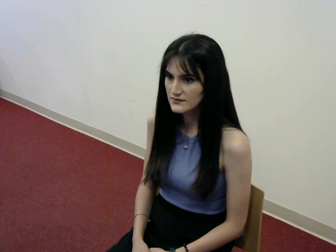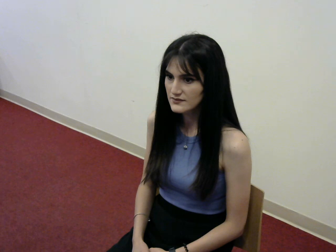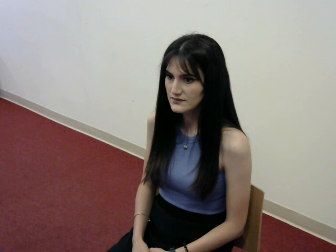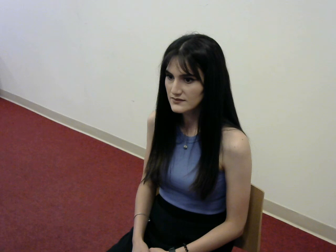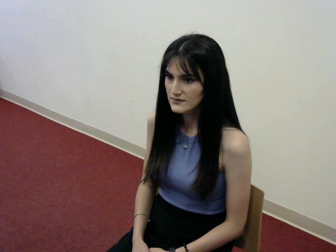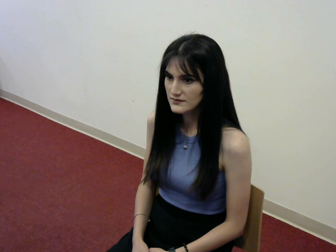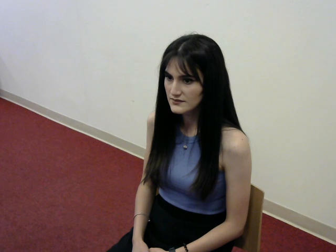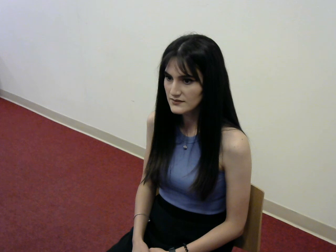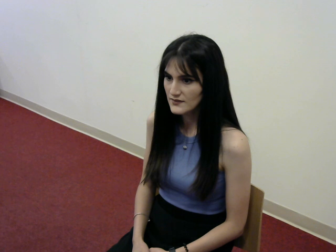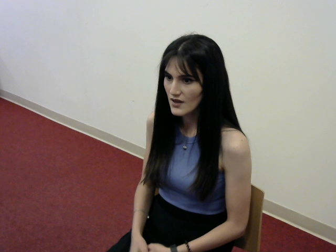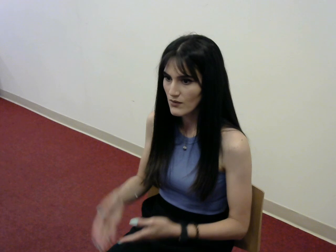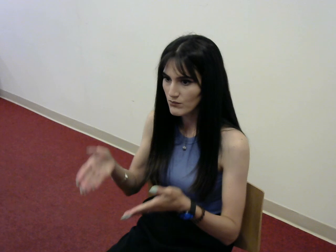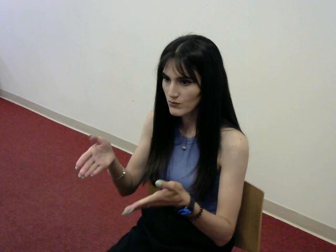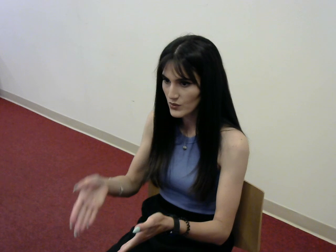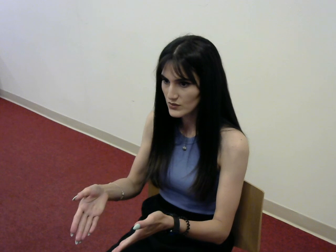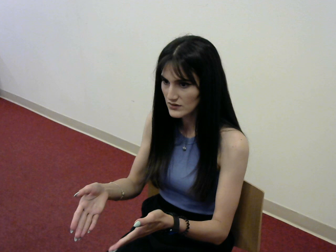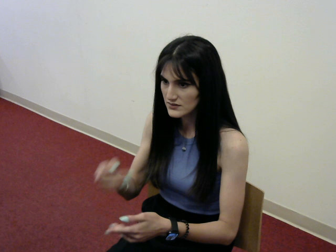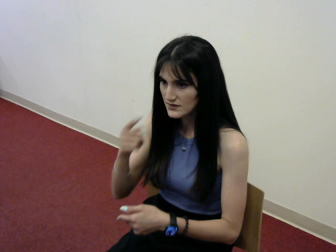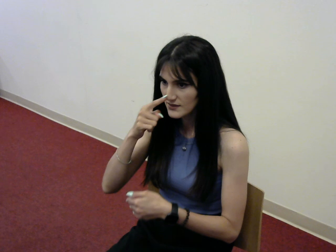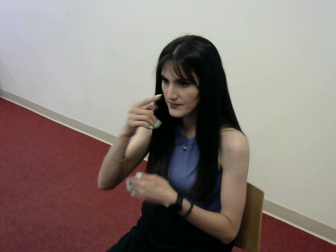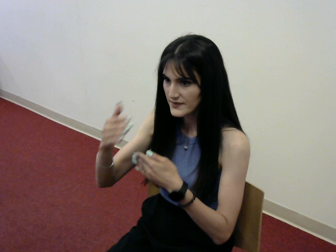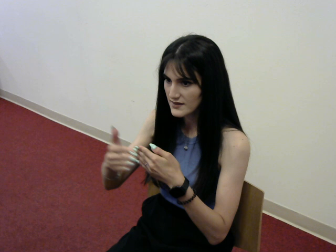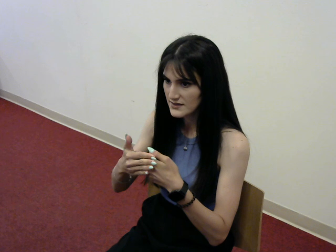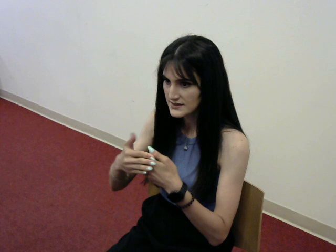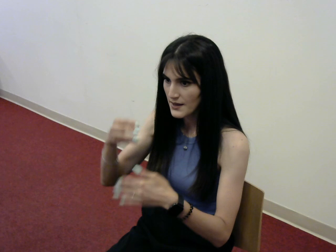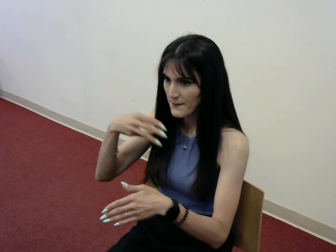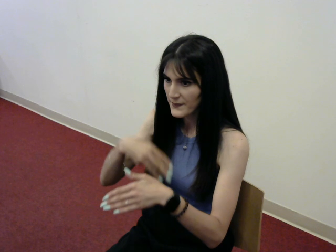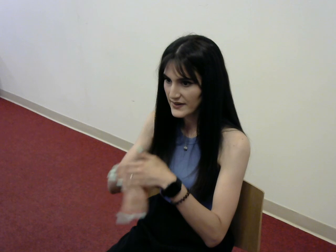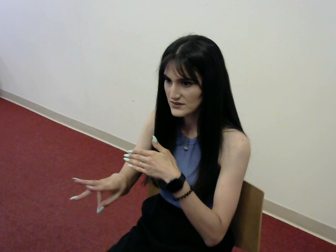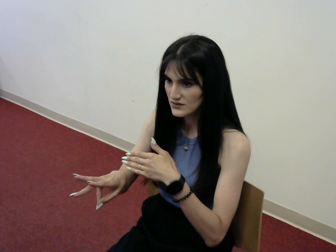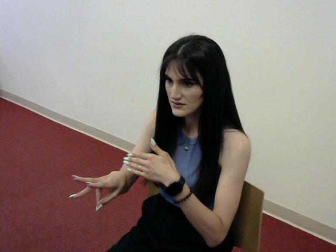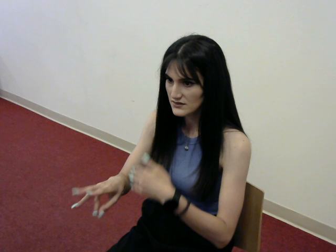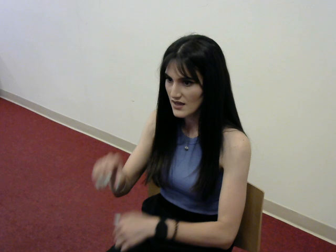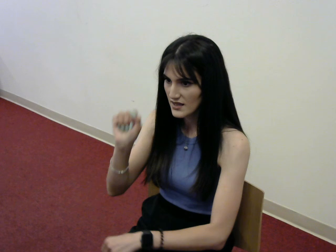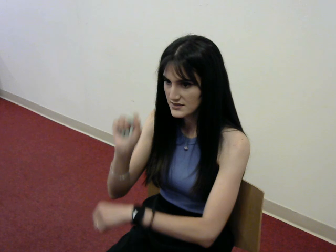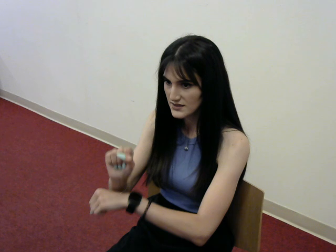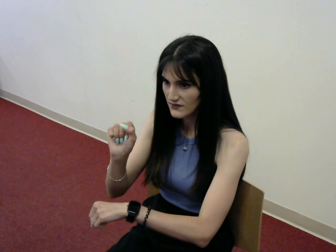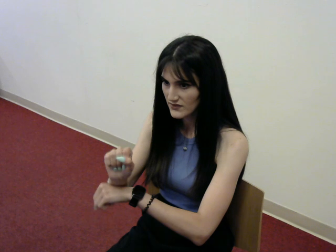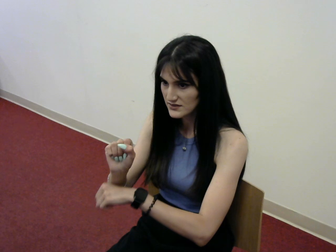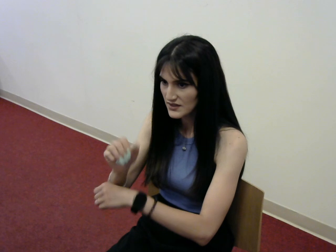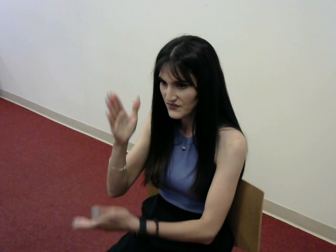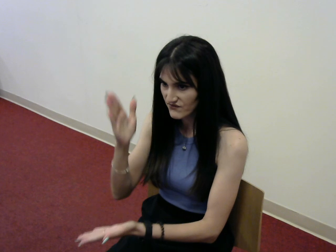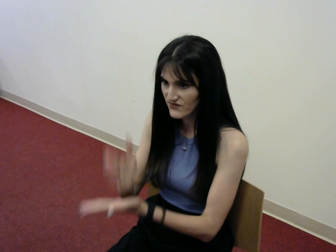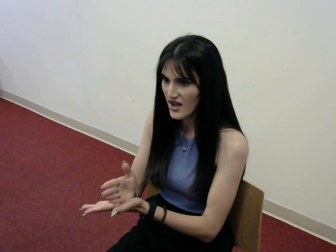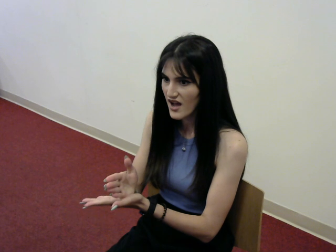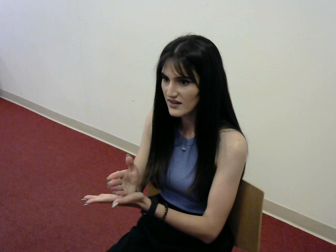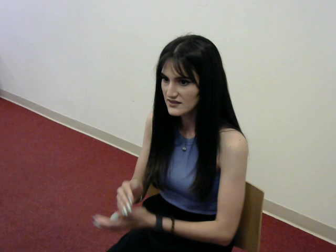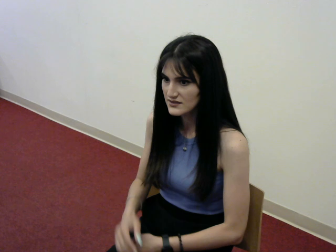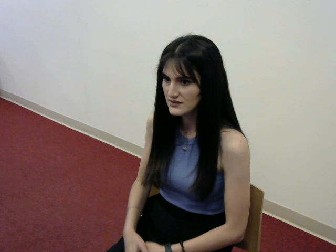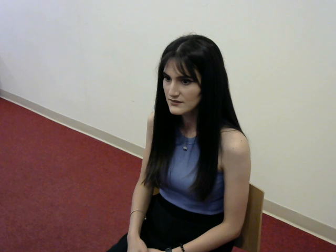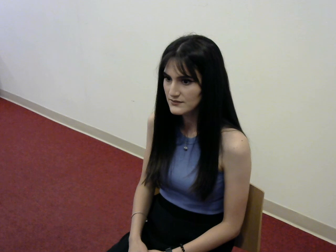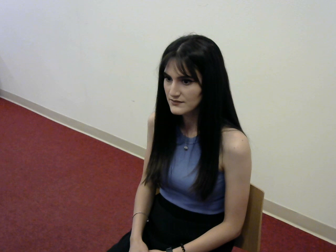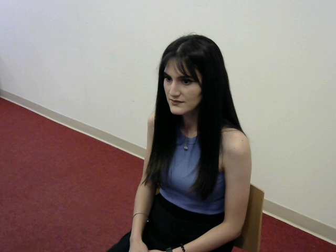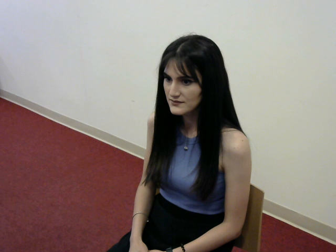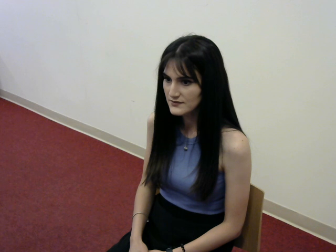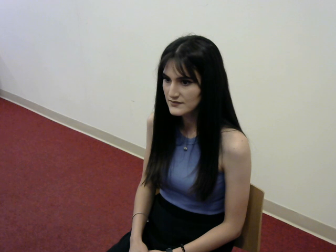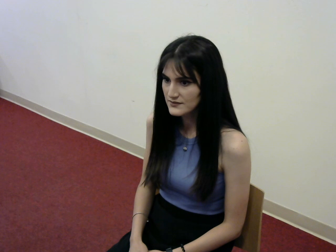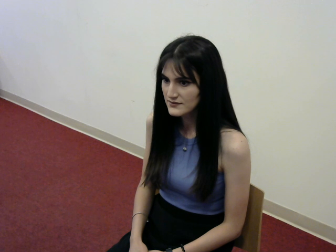Burda yaxınlıqda metro stansiyası varmı?